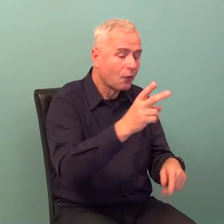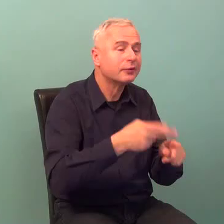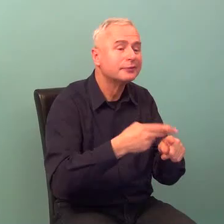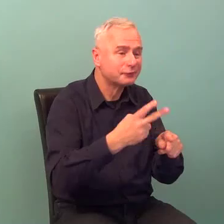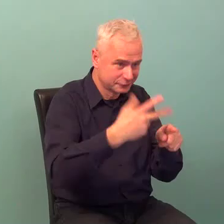Dwudziestego trzeciego?